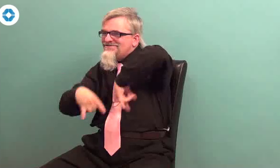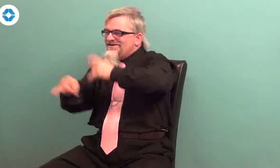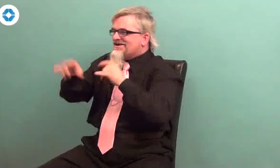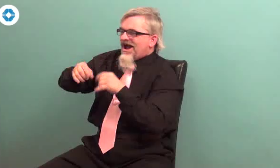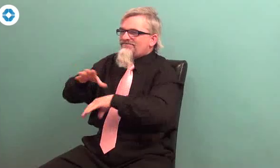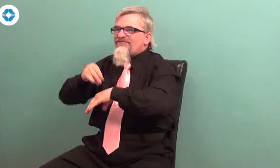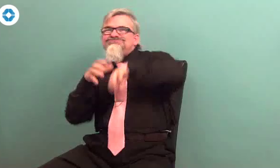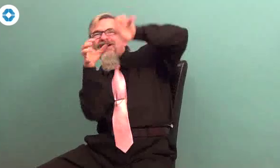Pies biegnie obok i szczeka na niego.